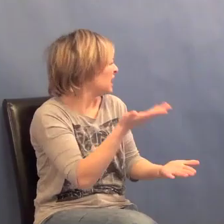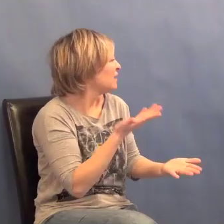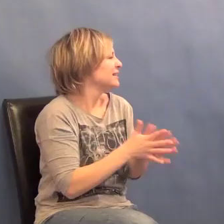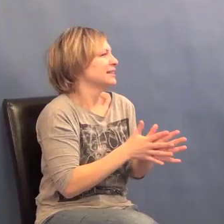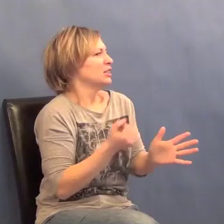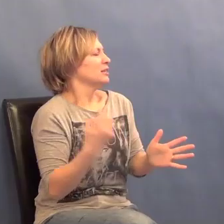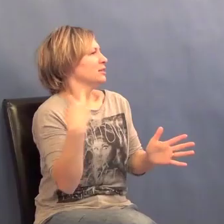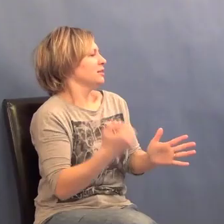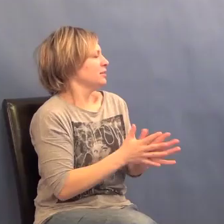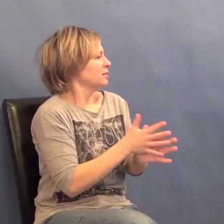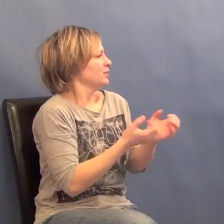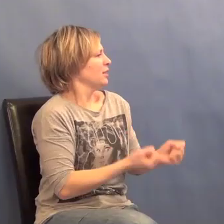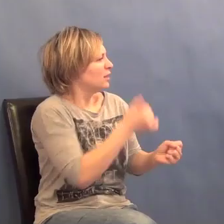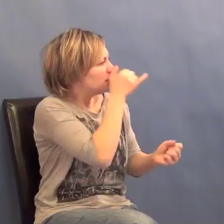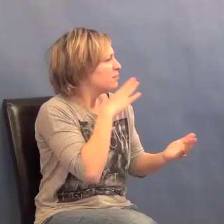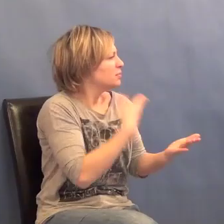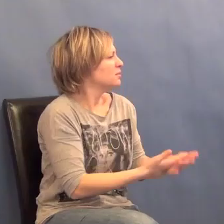Ciężko jest porozmawiać, nie może się przyznać.